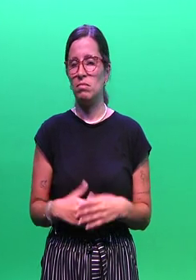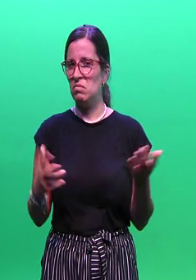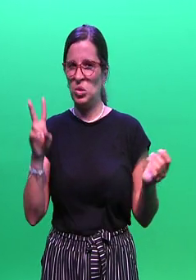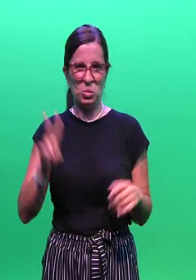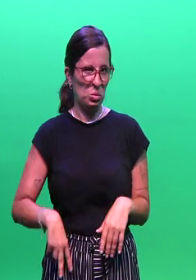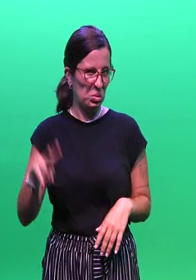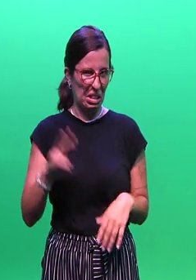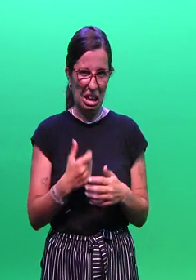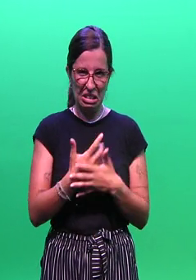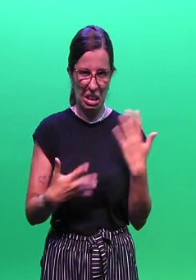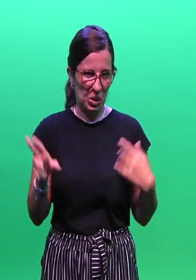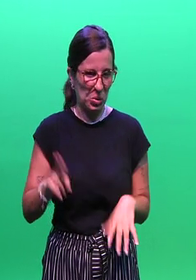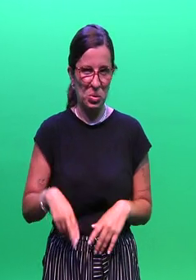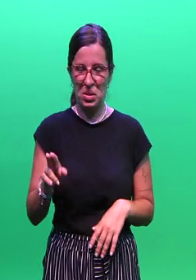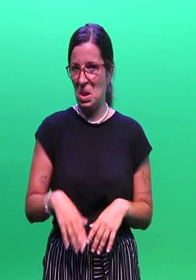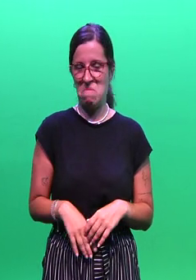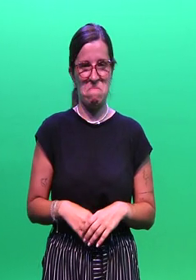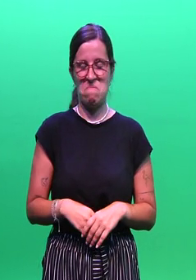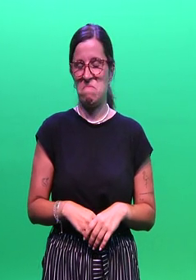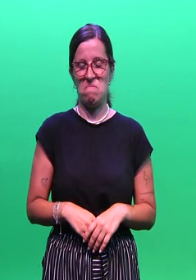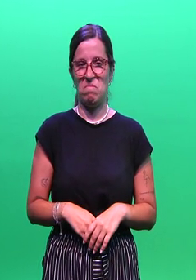No m'he fet mai sang.